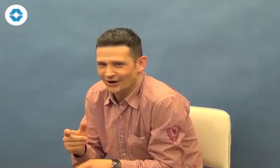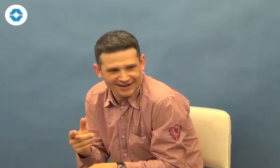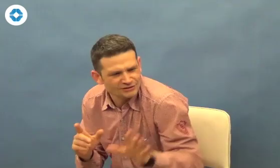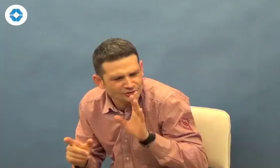Ucisza psa.